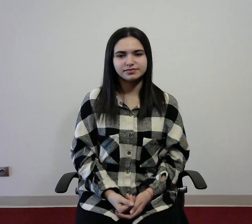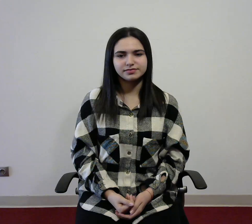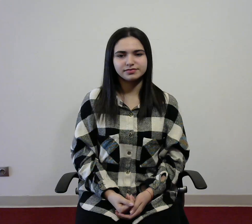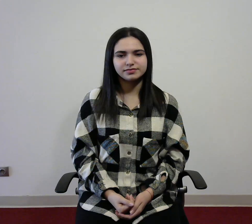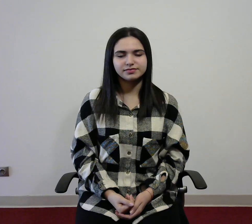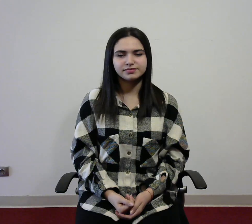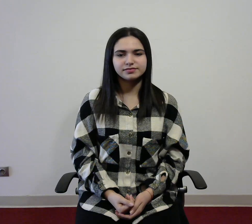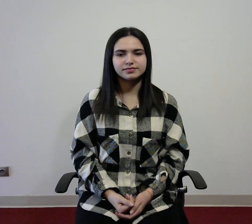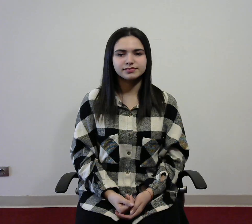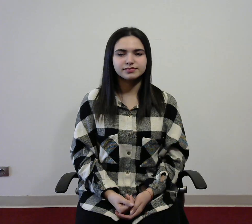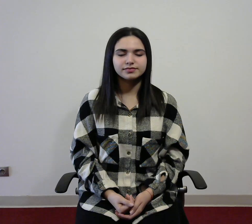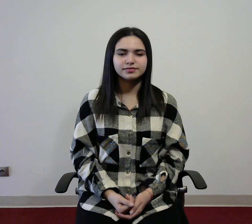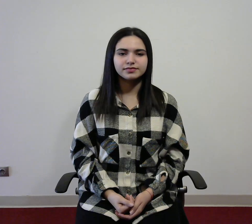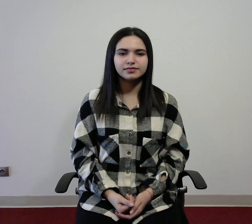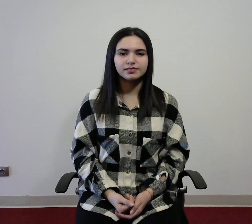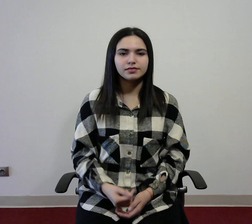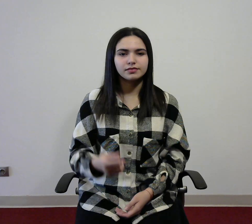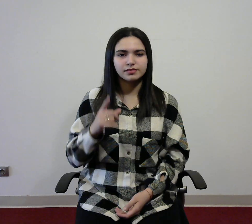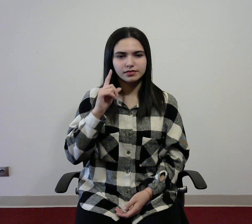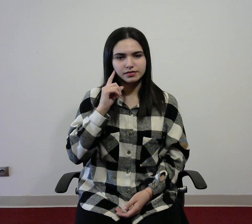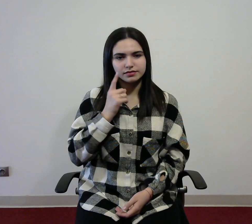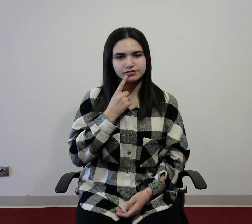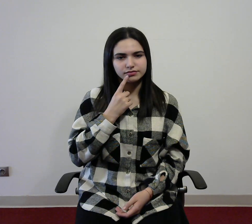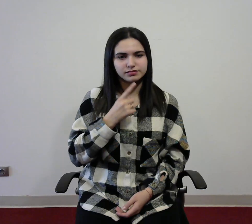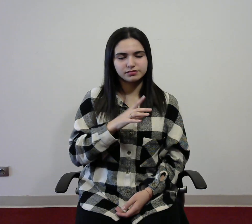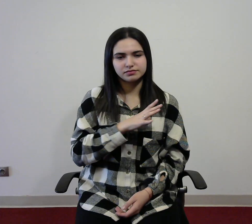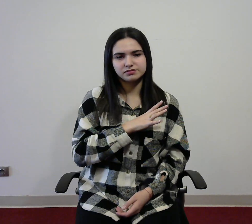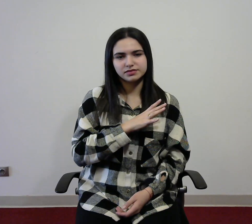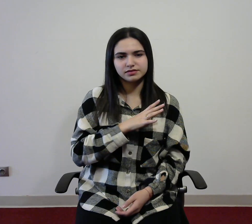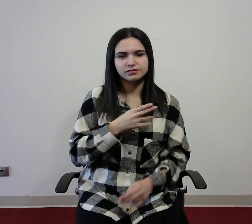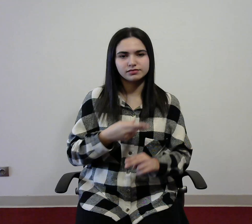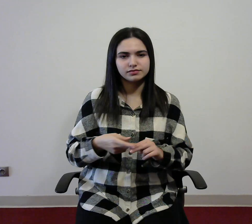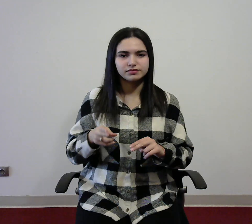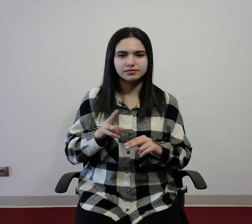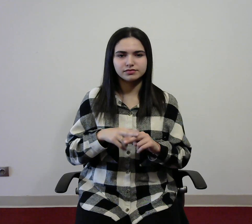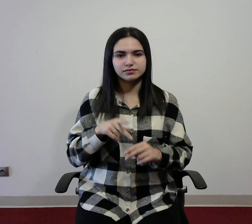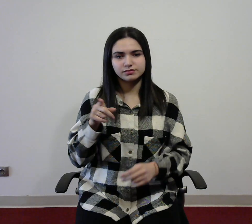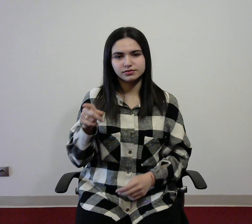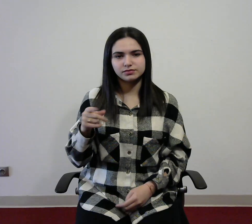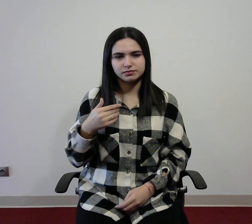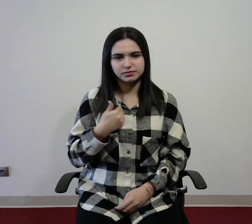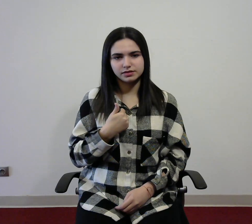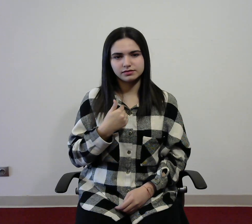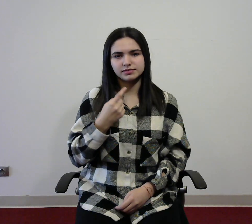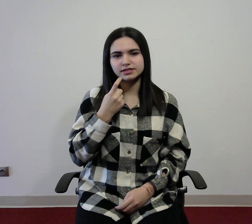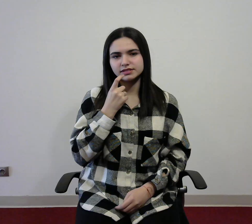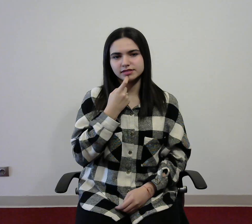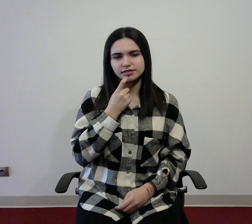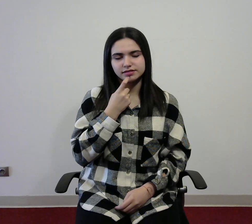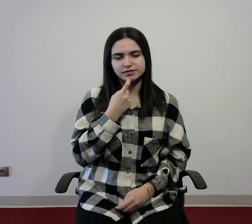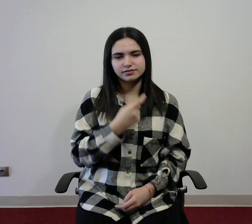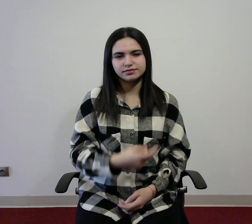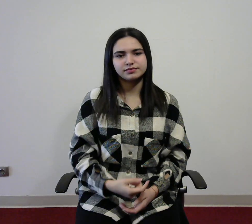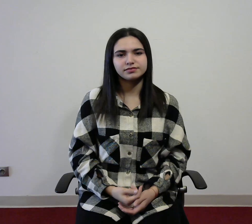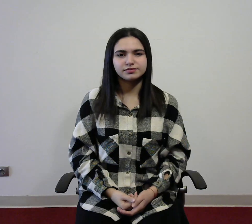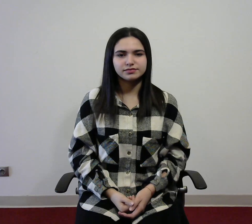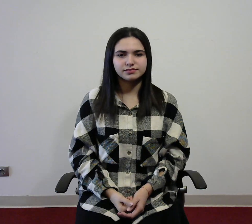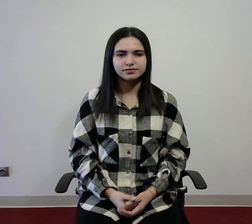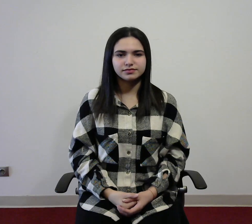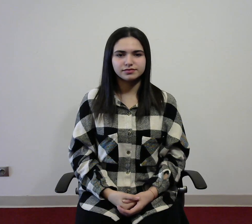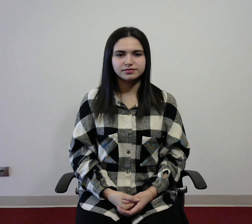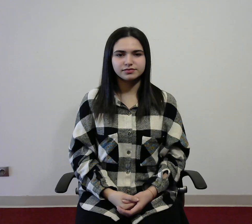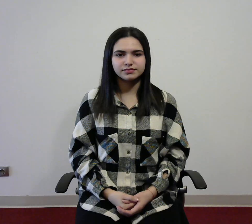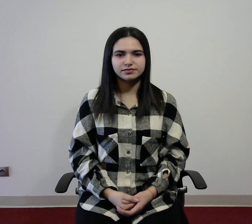Eşitmə məhdudiyyəti olduğuna görə bu mənə çətindir